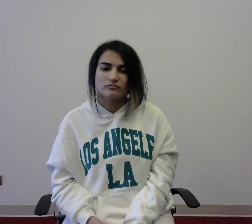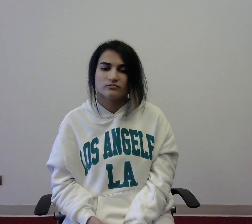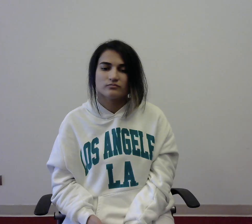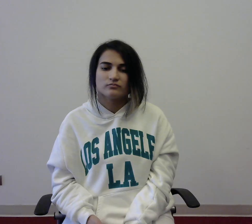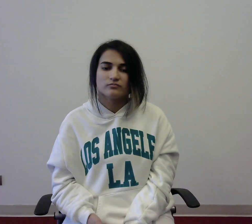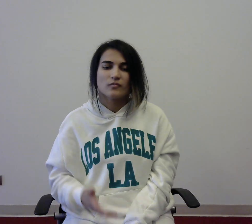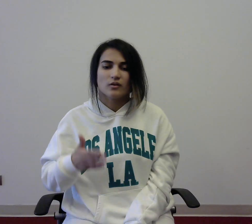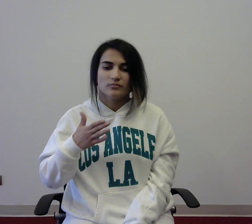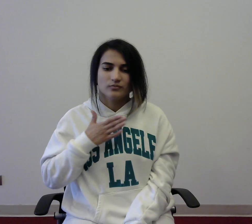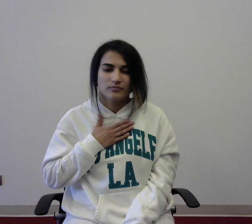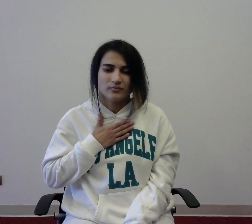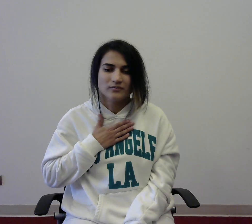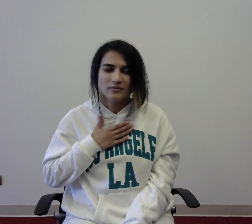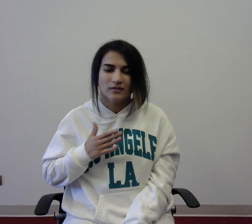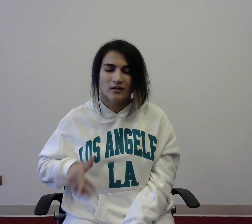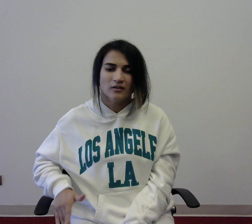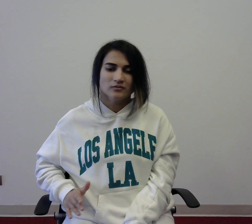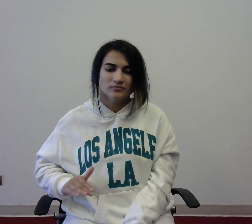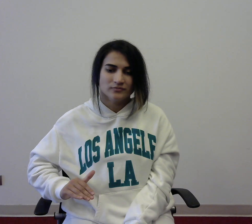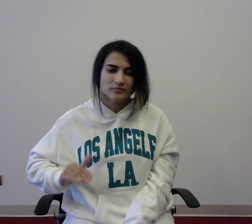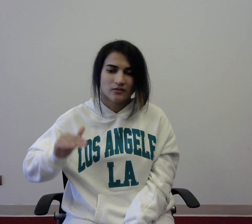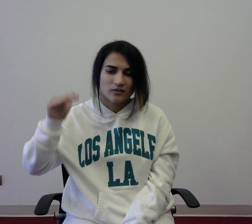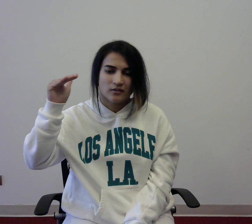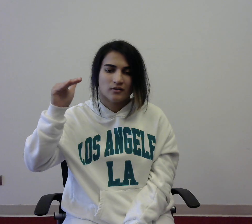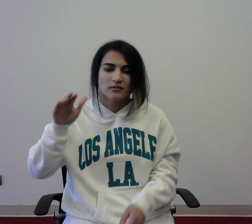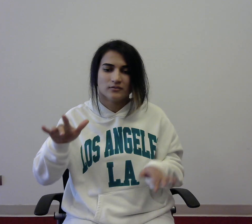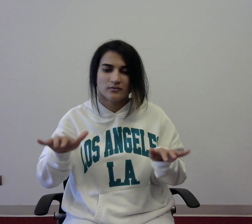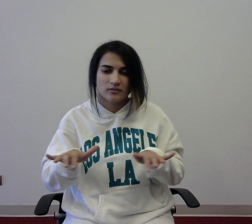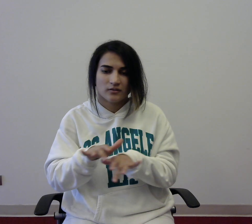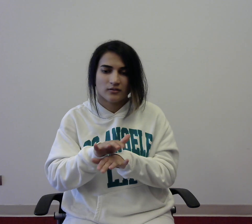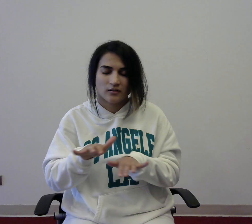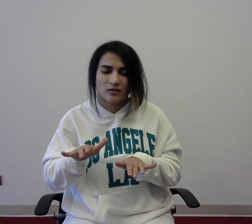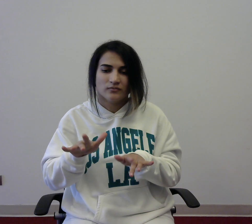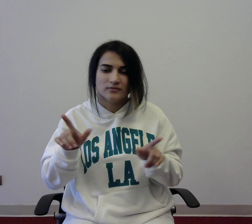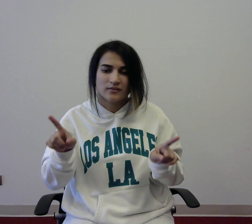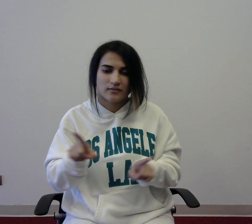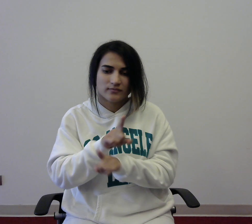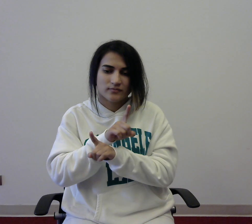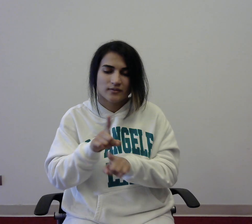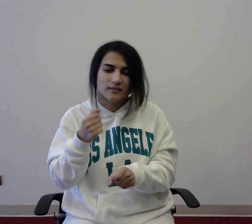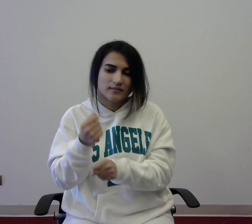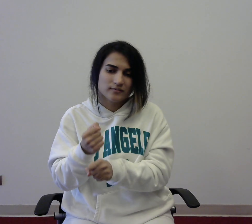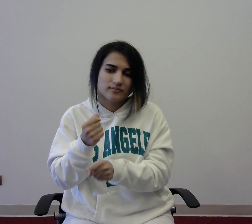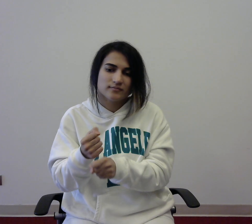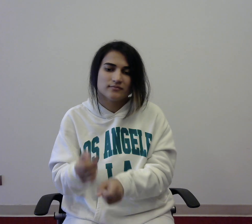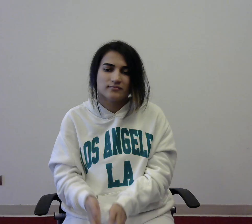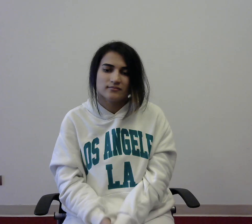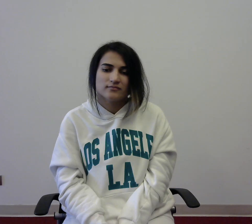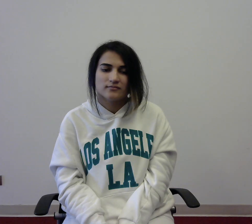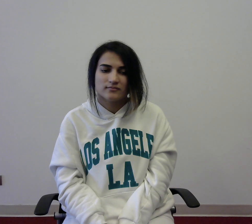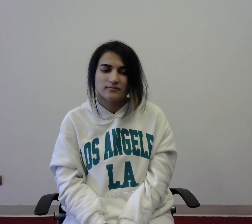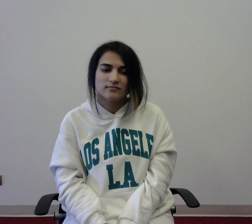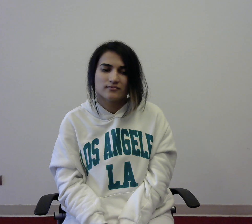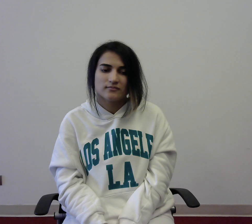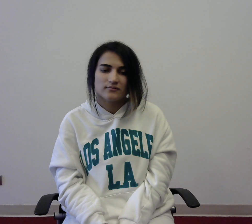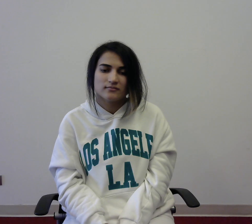Mən uşaq vaxtından pianoda ifa edirəm